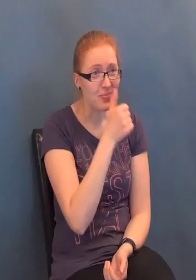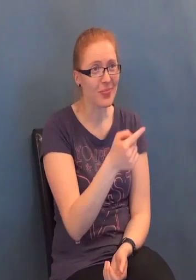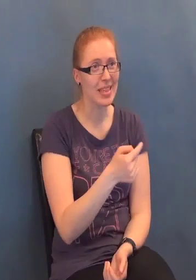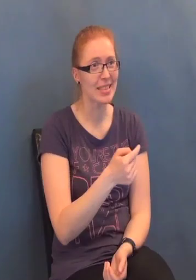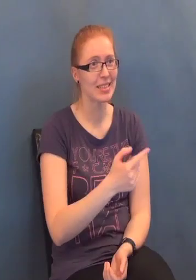Nie możesz.